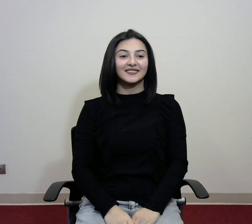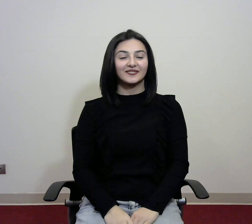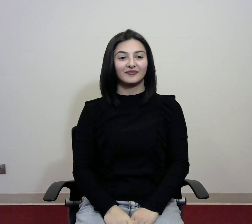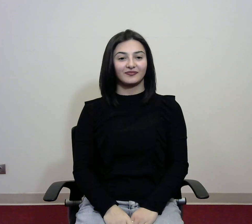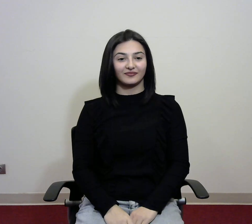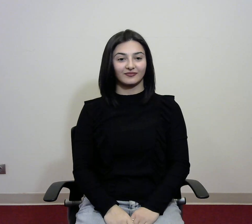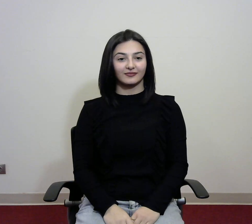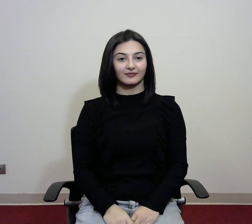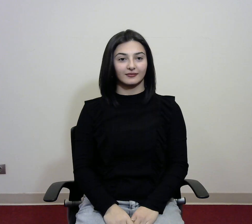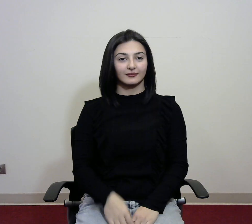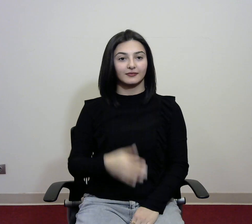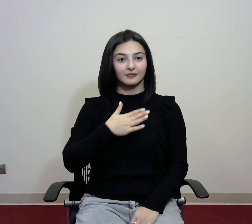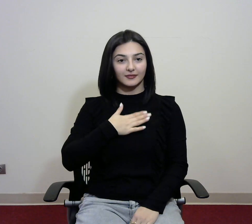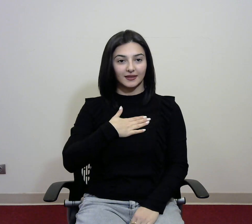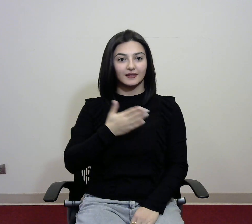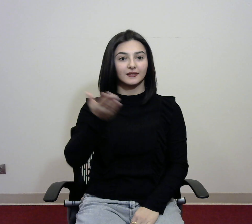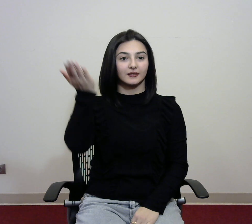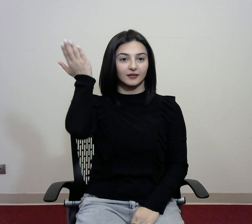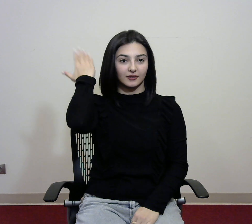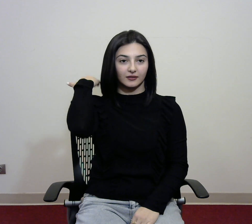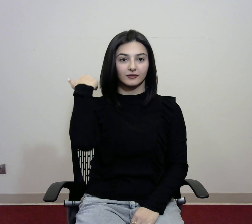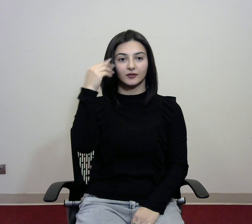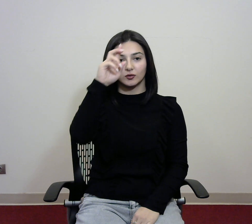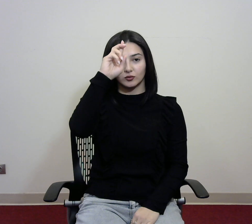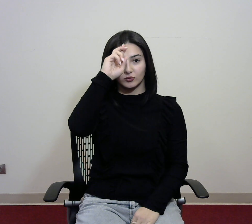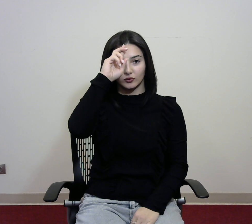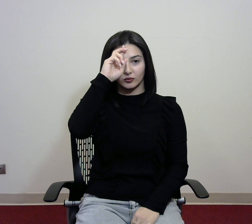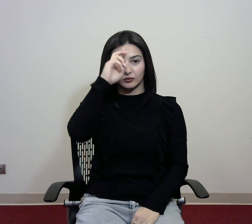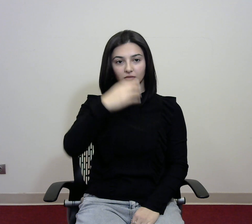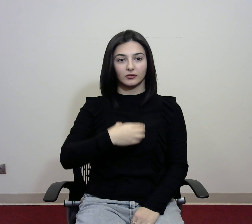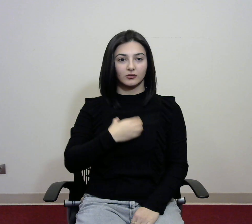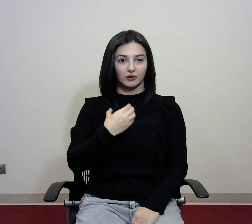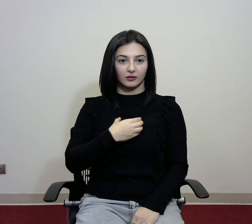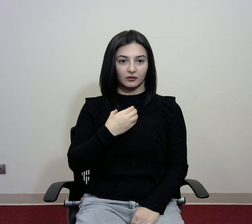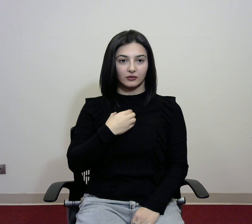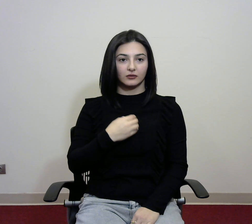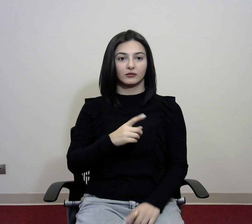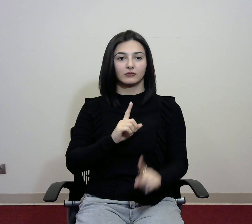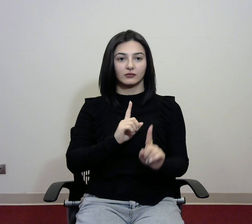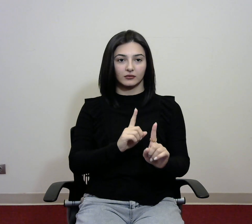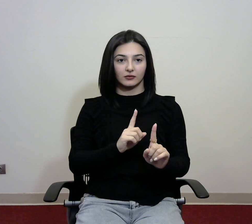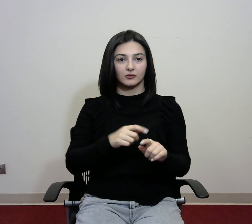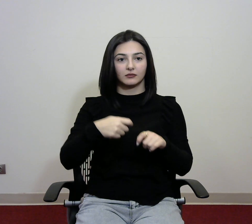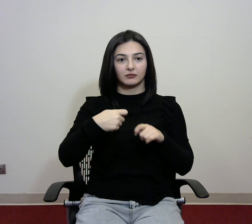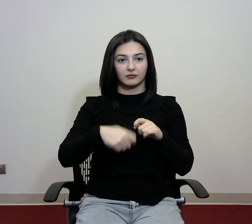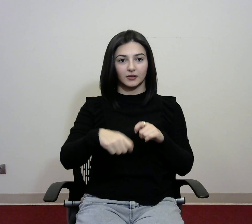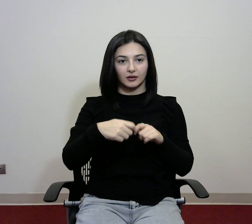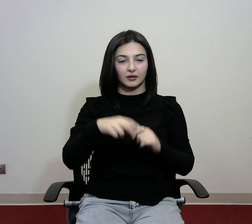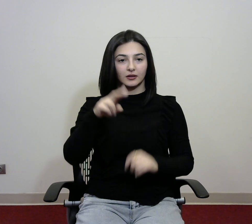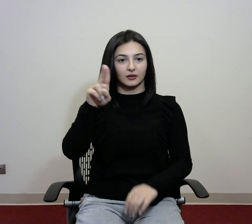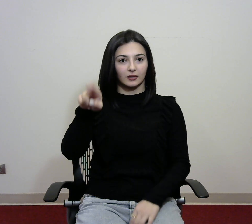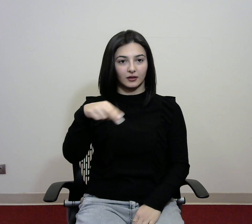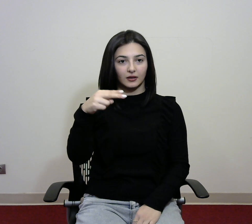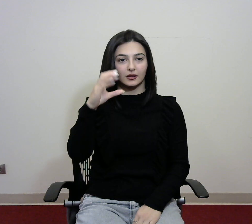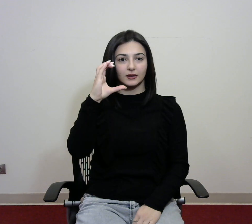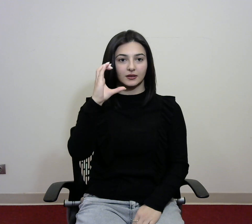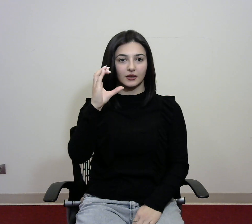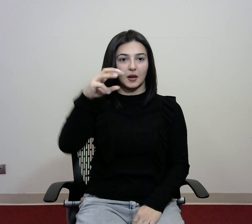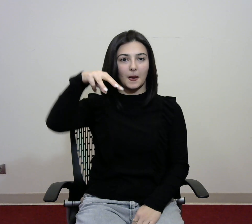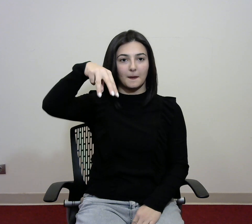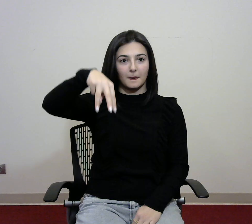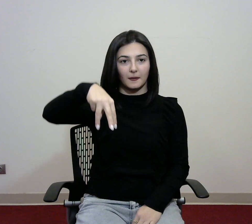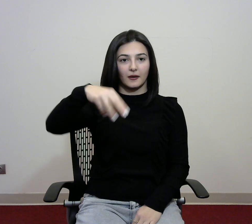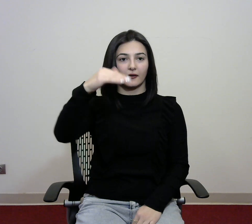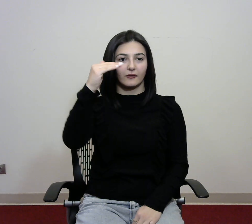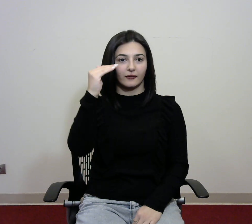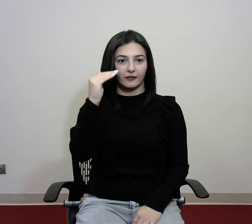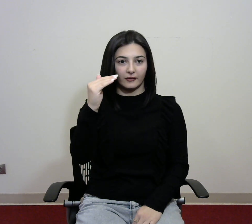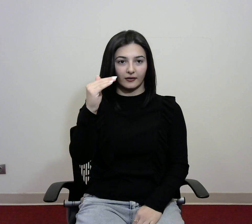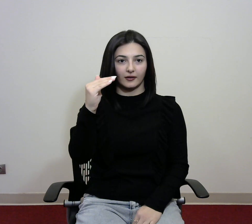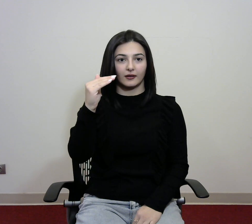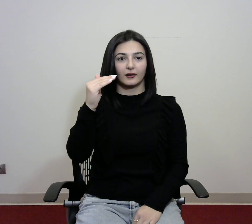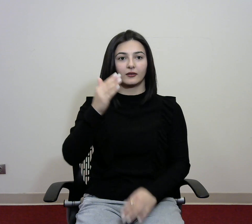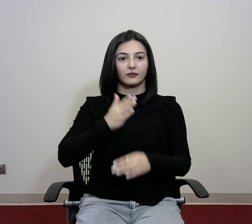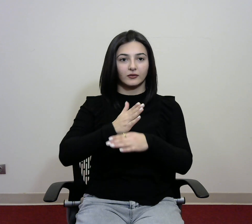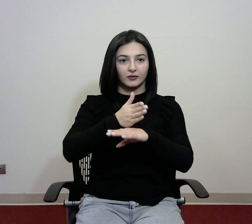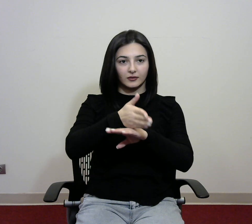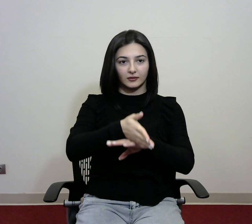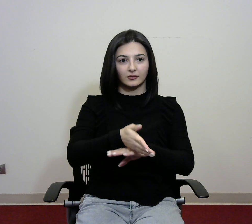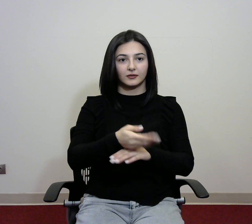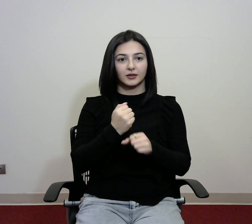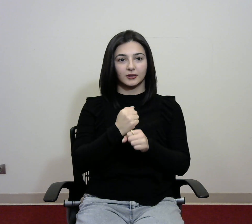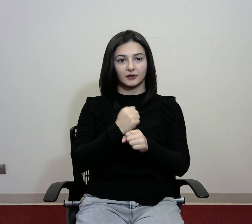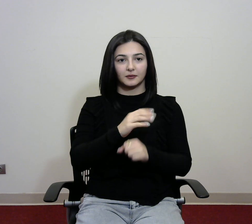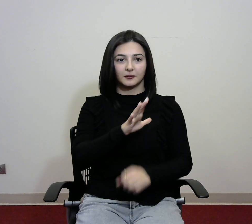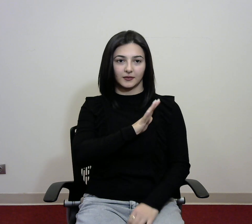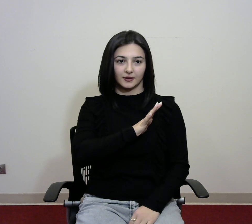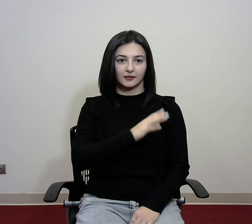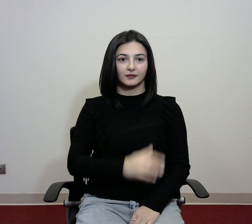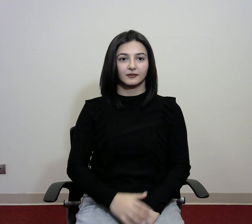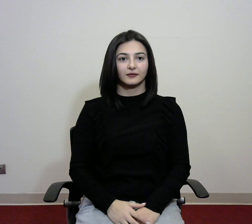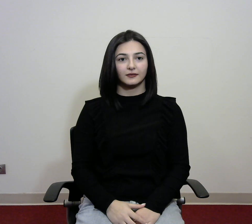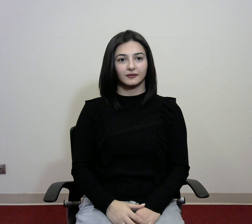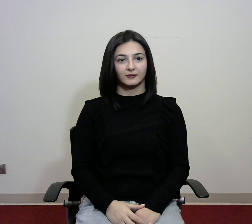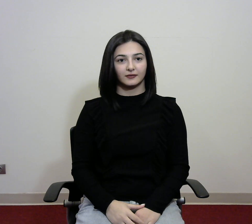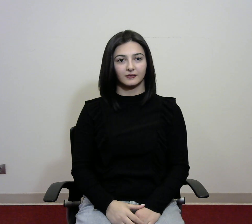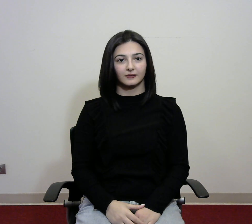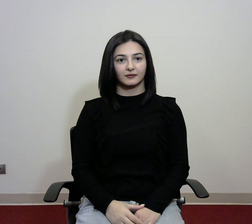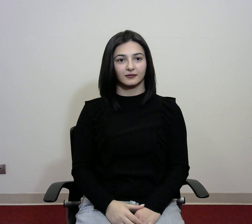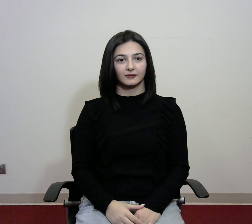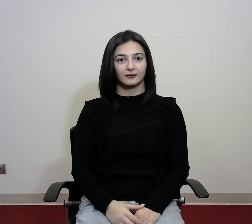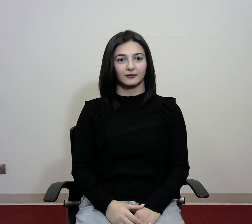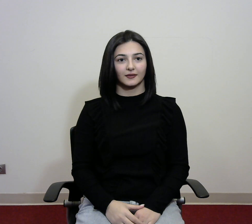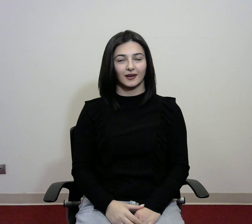Mən əvvəl Dövlət Sosial Müdafiə Fonduna (DSMF) müraciət etmişəm